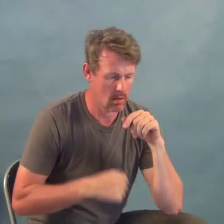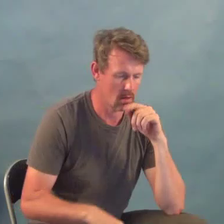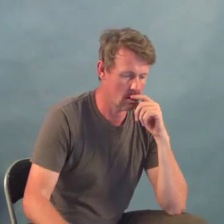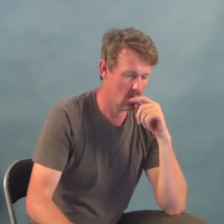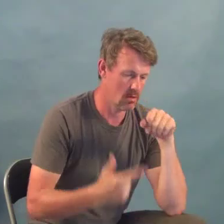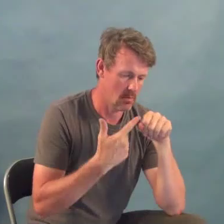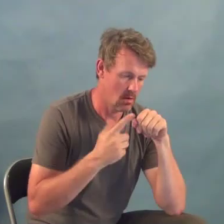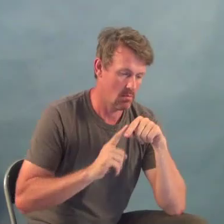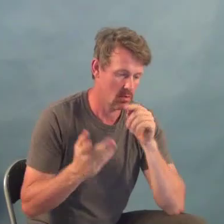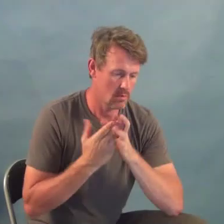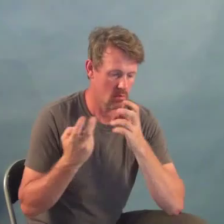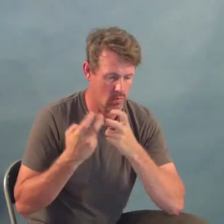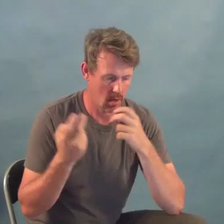Dwudziestego drugiego i po szóstej już szukaliśmy.